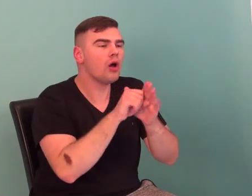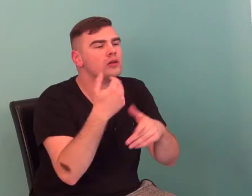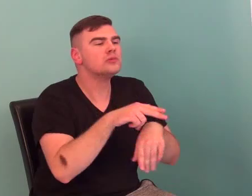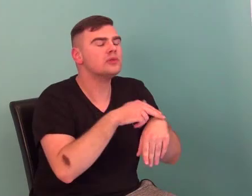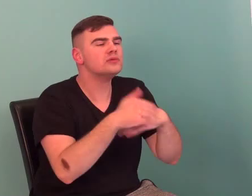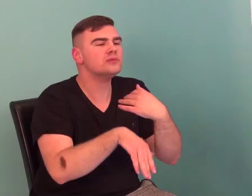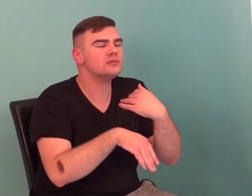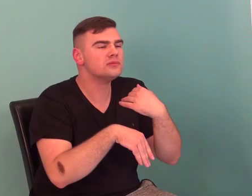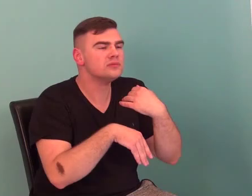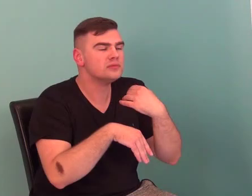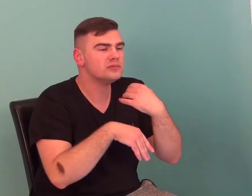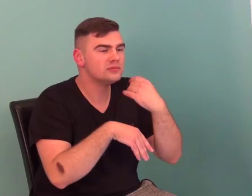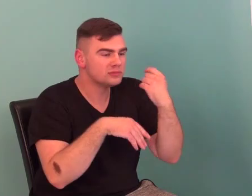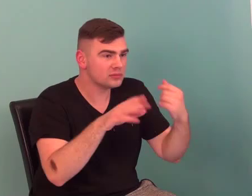O której kończysz?